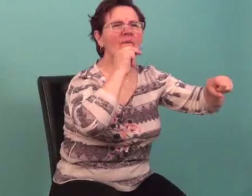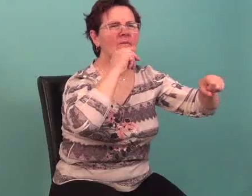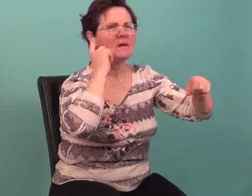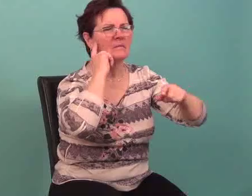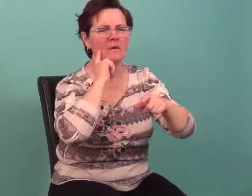Dwóch chłopców...